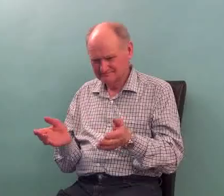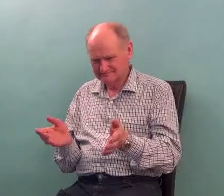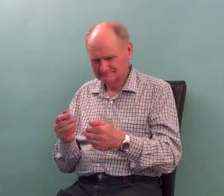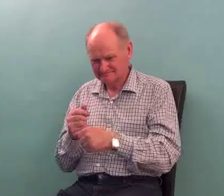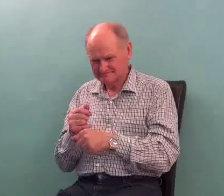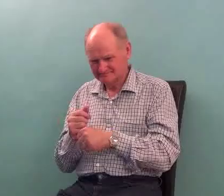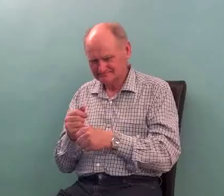Praca.